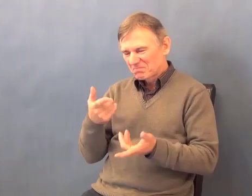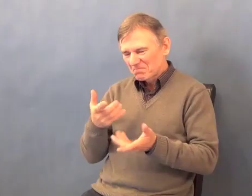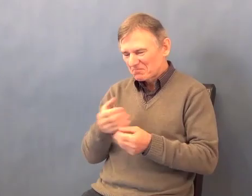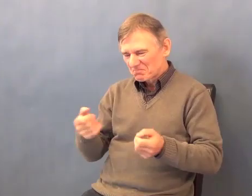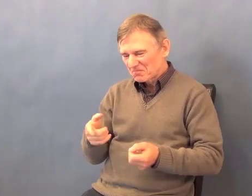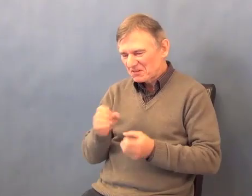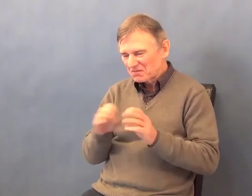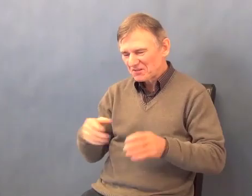Ja nie mogę.